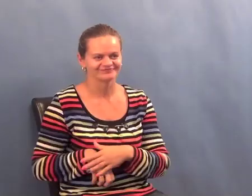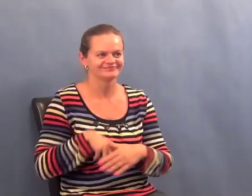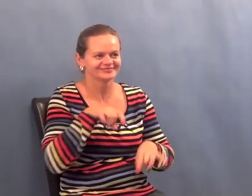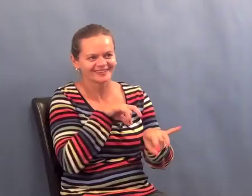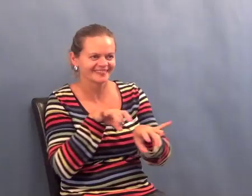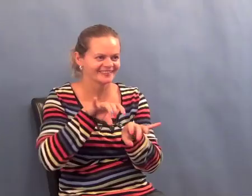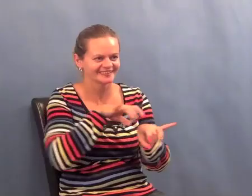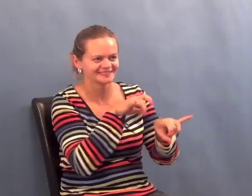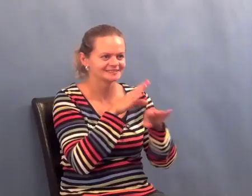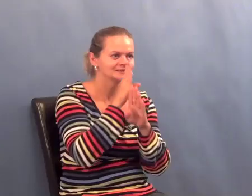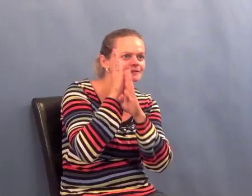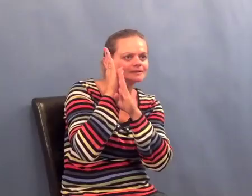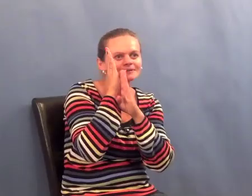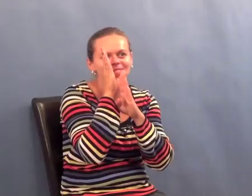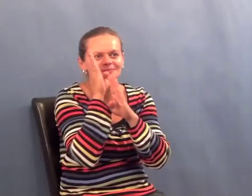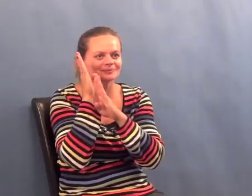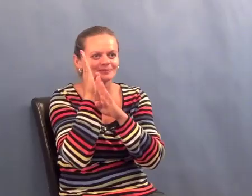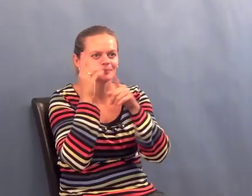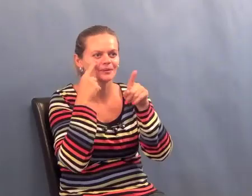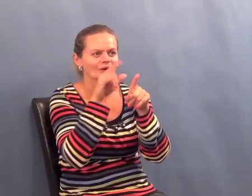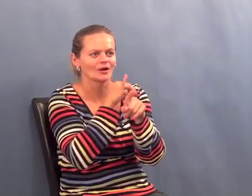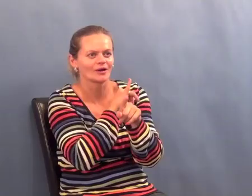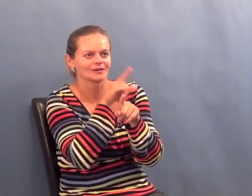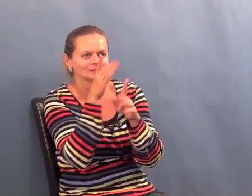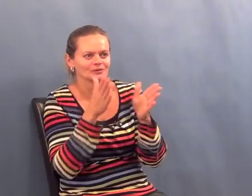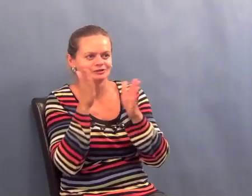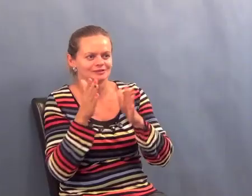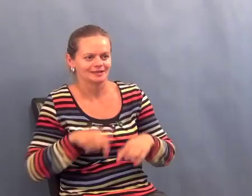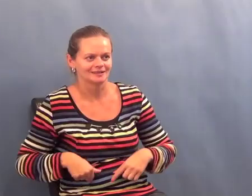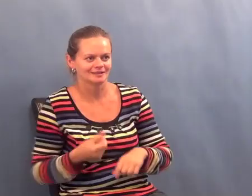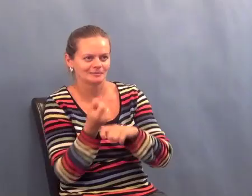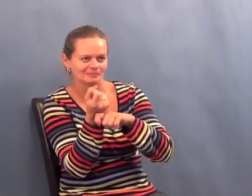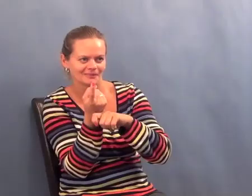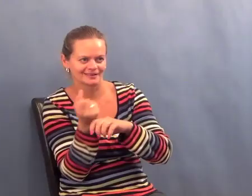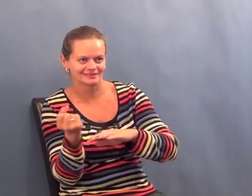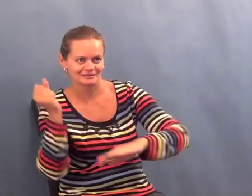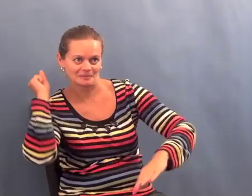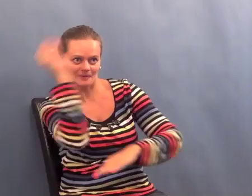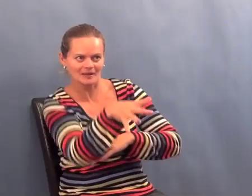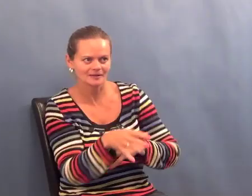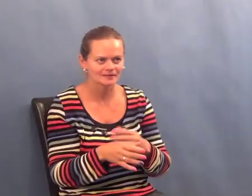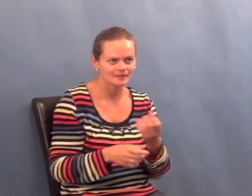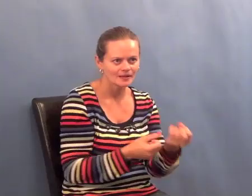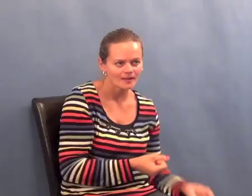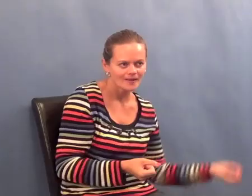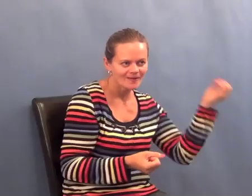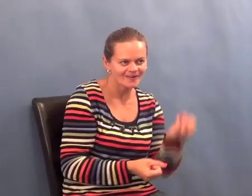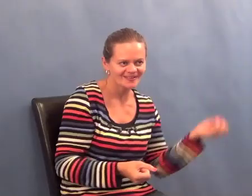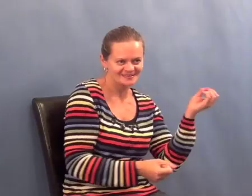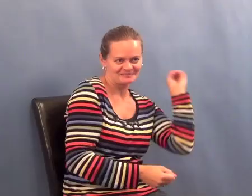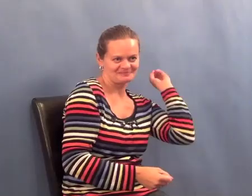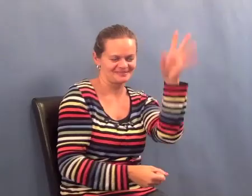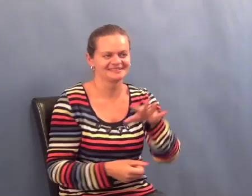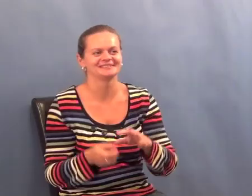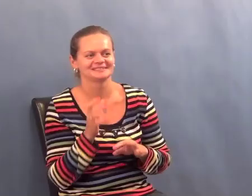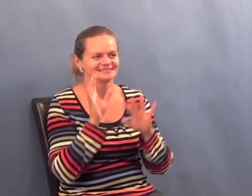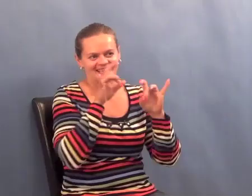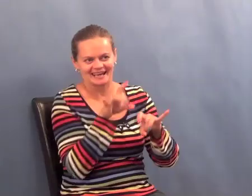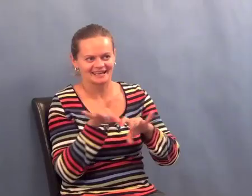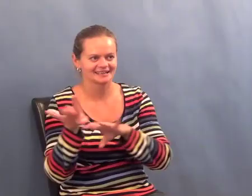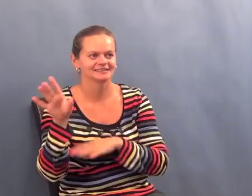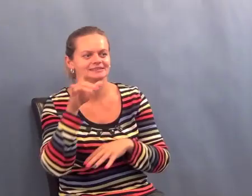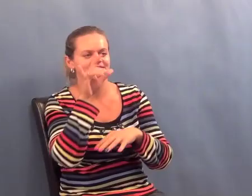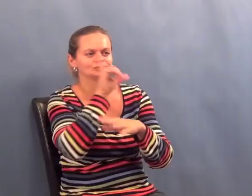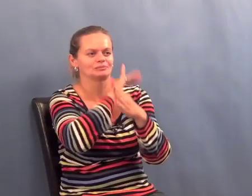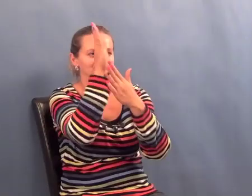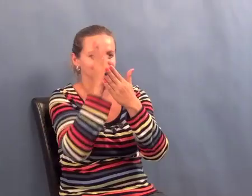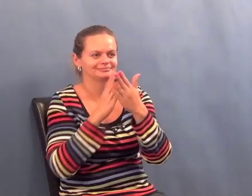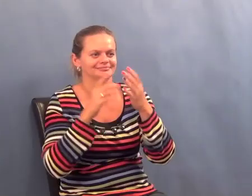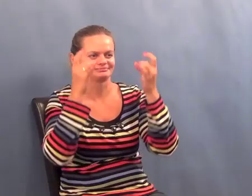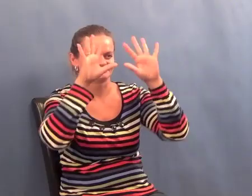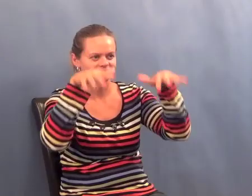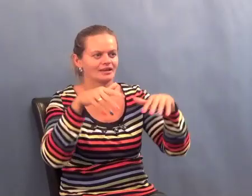Biegnie, skrada się, zauważa okno. Rzuca kamieniem, okno jest rozbite.